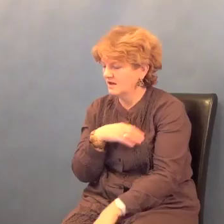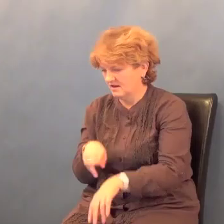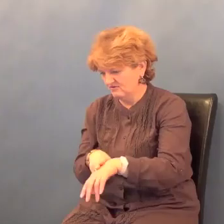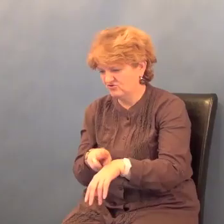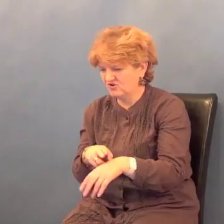Godzina?